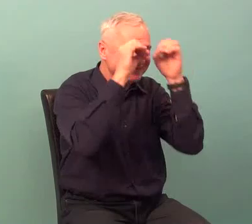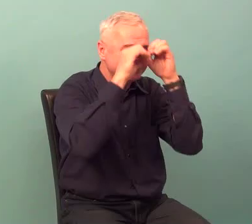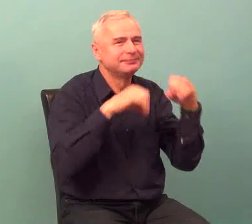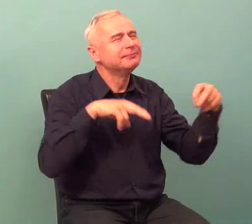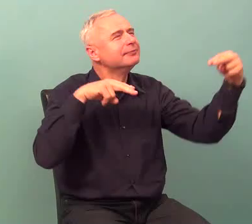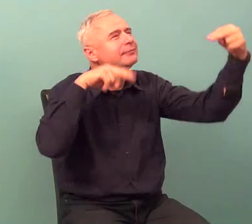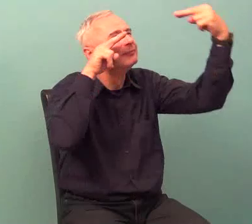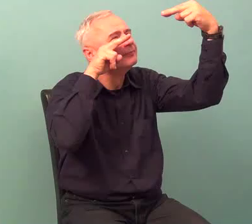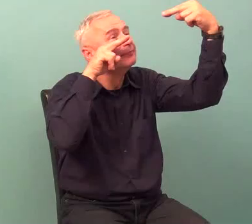Patrzą na siebie nawzajem.